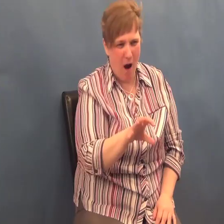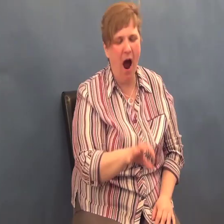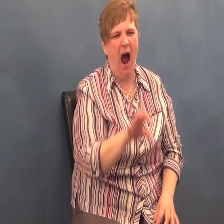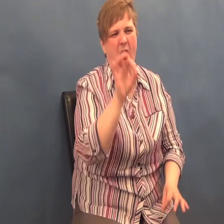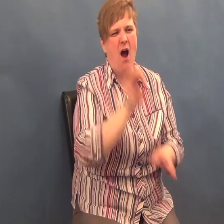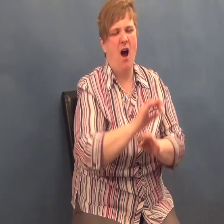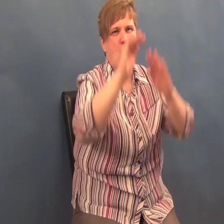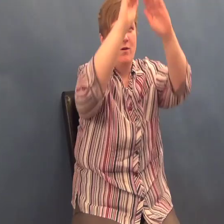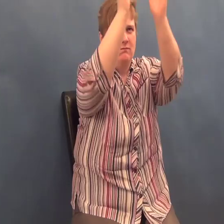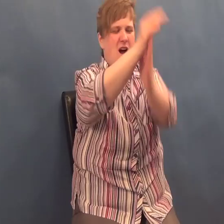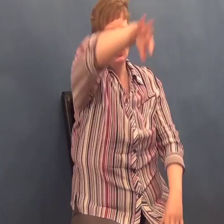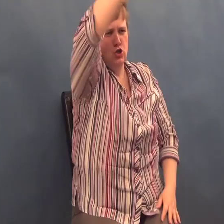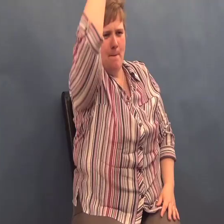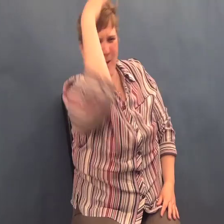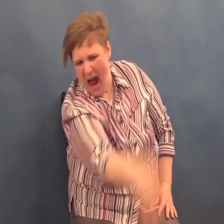I wtedy ten kokon spadł na ziemię.